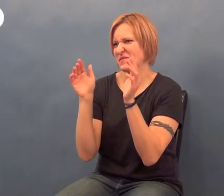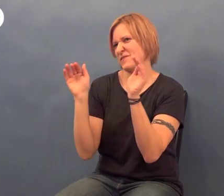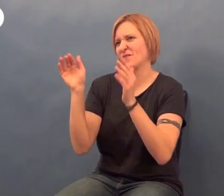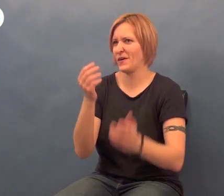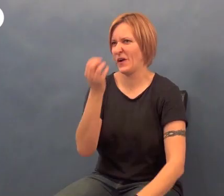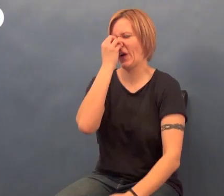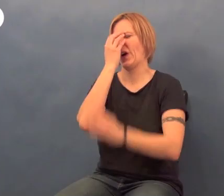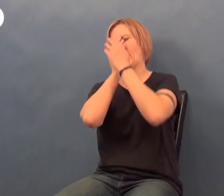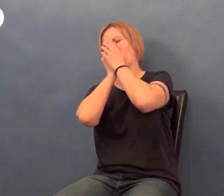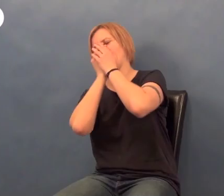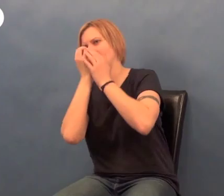Gryzie chłopca w nos, chłopca boli.